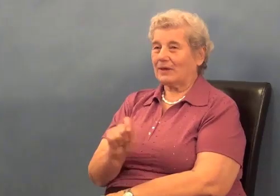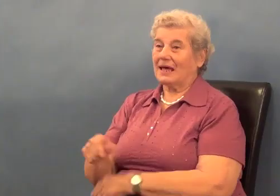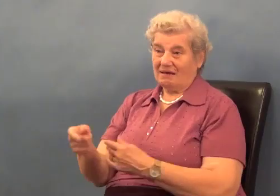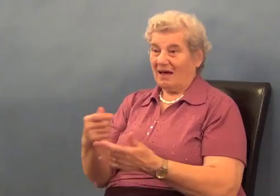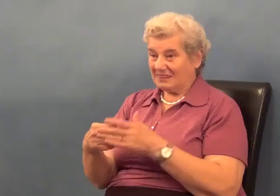Cymbałki.